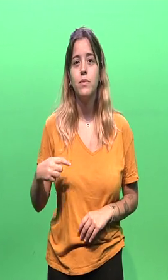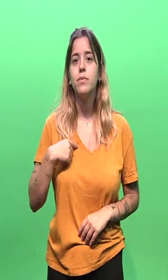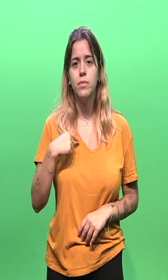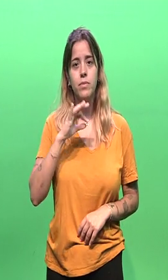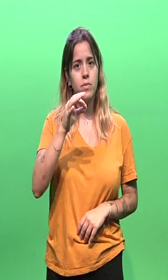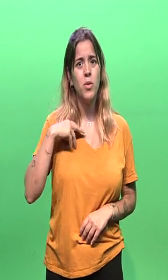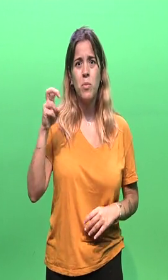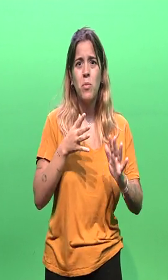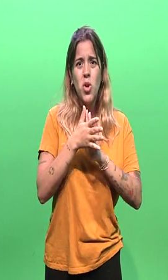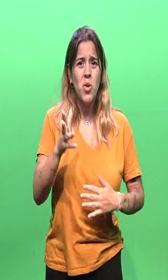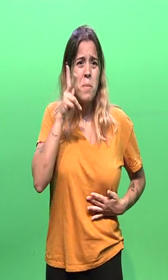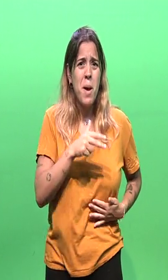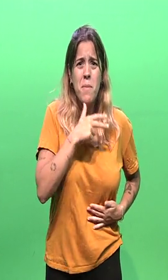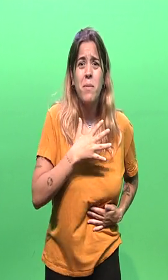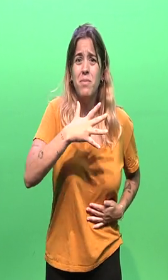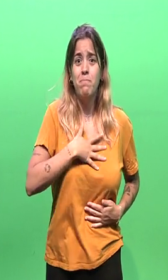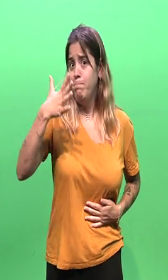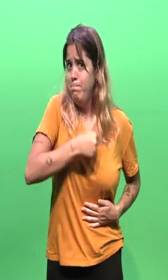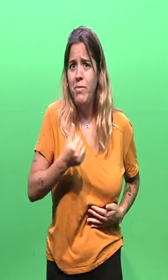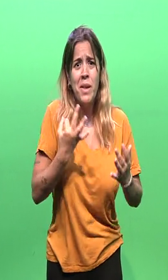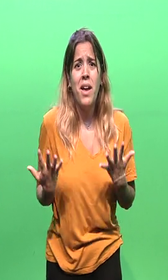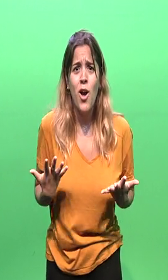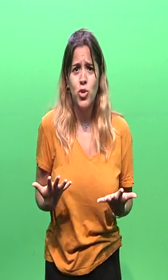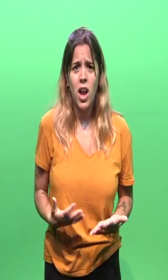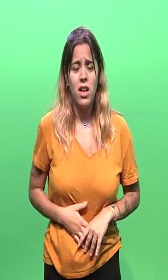Vinc perquè em fa molt de mal i no puc respirar, m'han d'atendre ara.